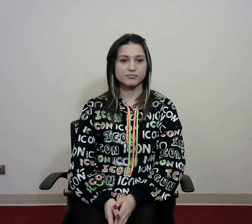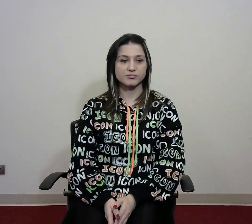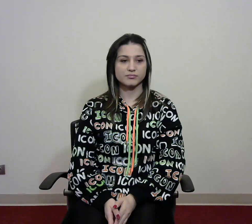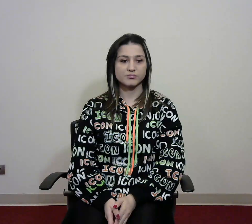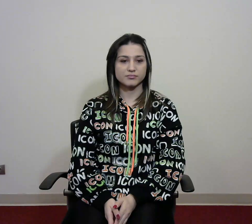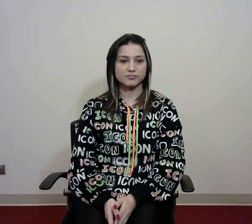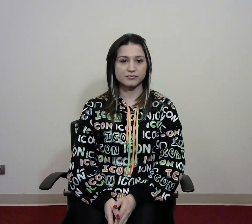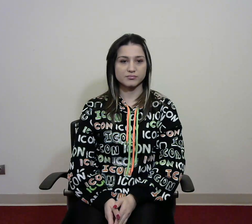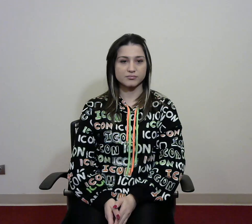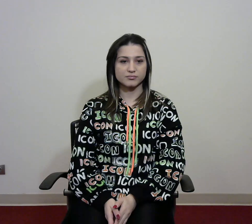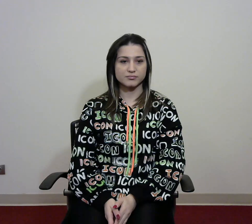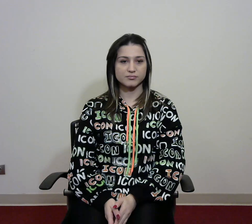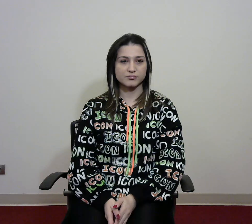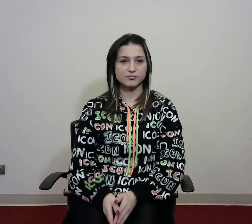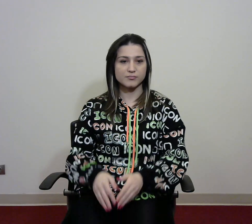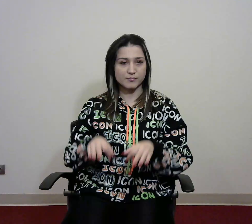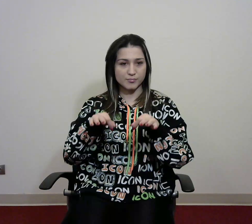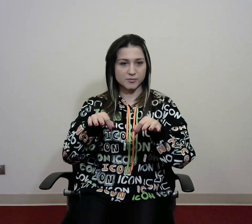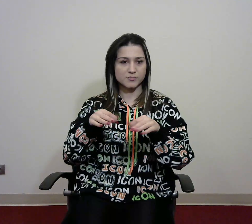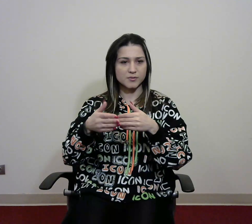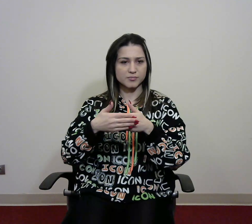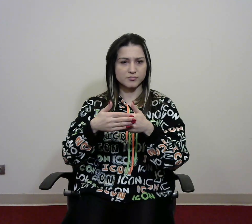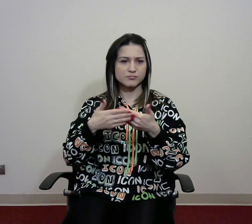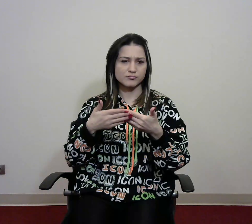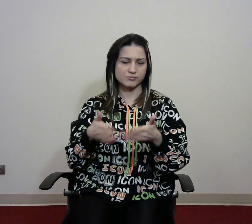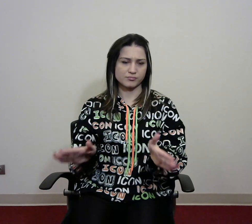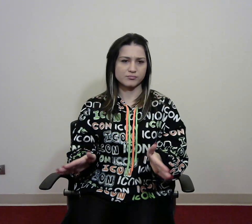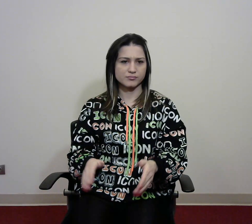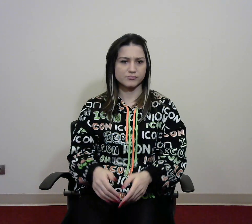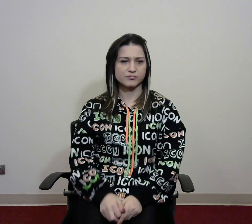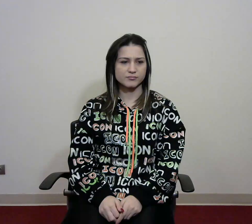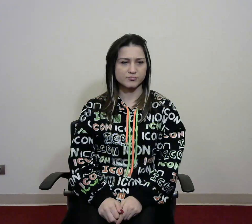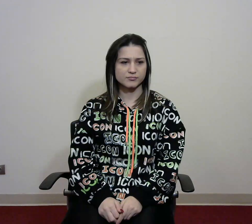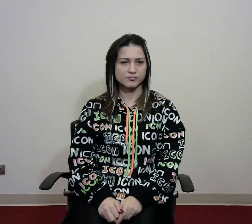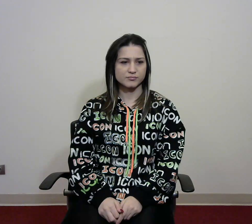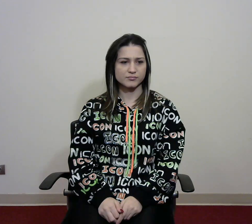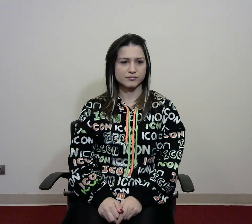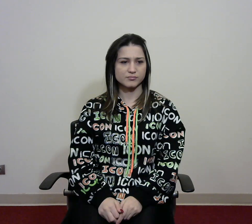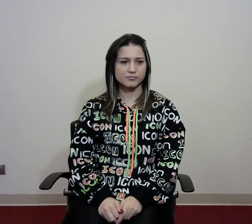Maşının qapısı açıqdır